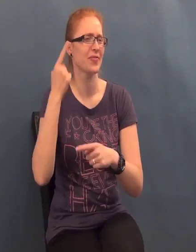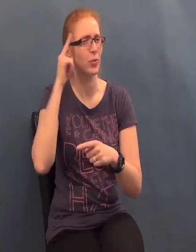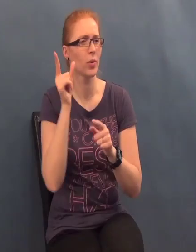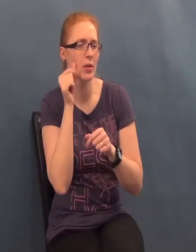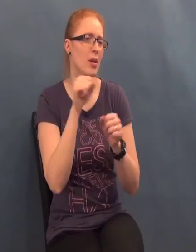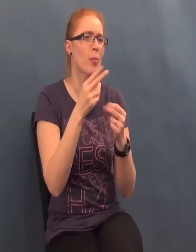Zasypia, odwraca się, wystawiając pupę.